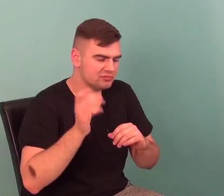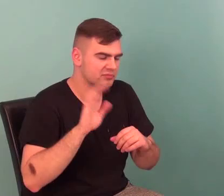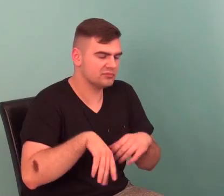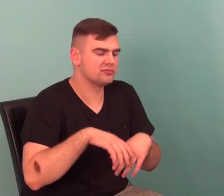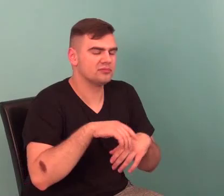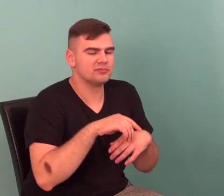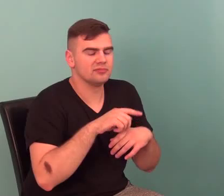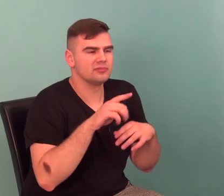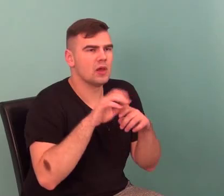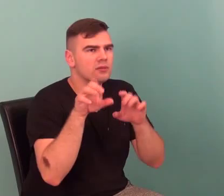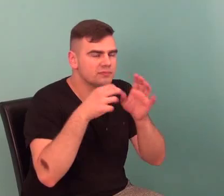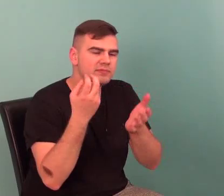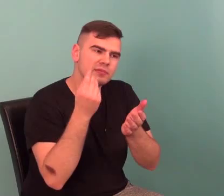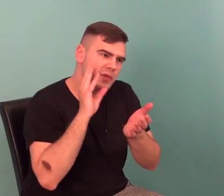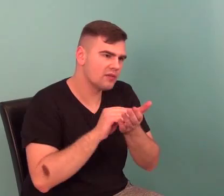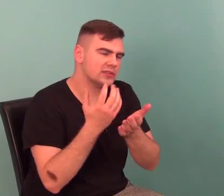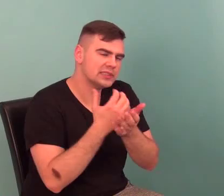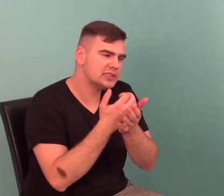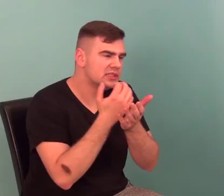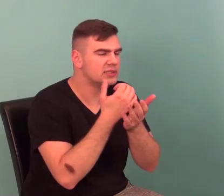Potem ten na drabinie znowu zbiera.